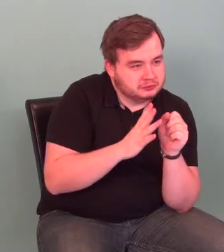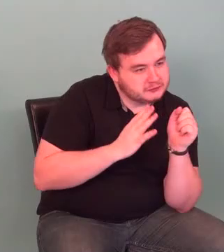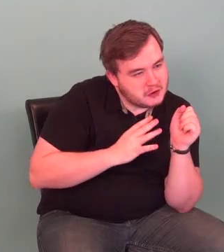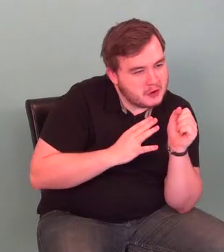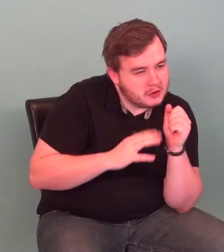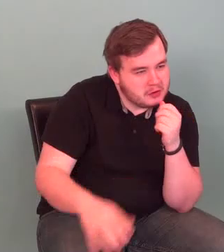Masz wolne?